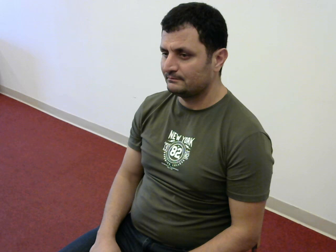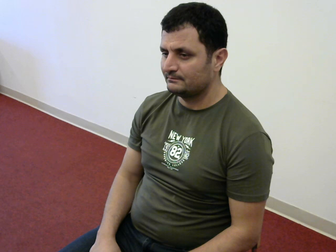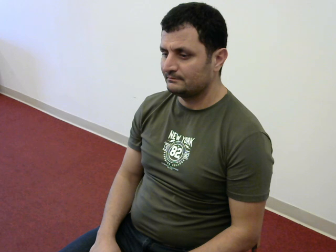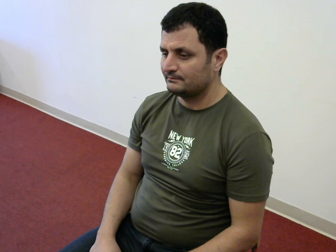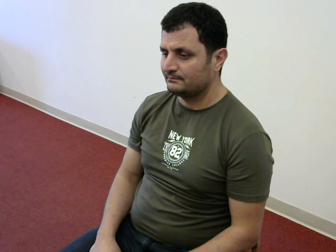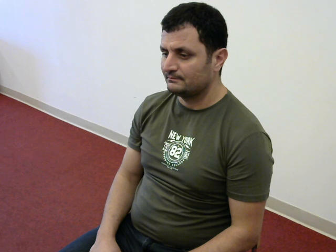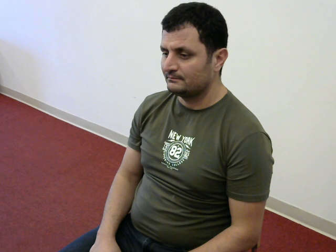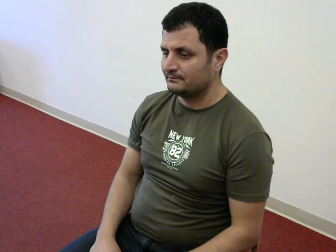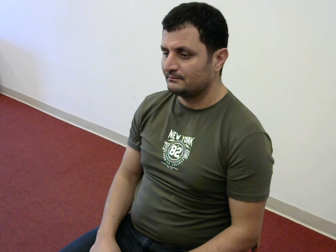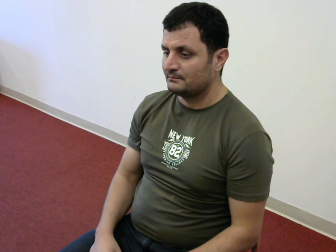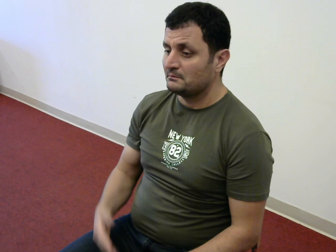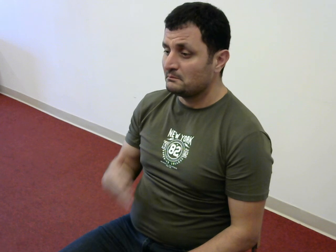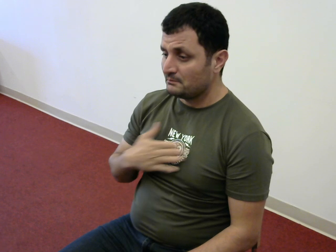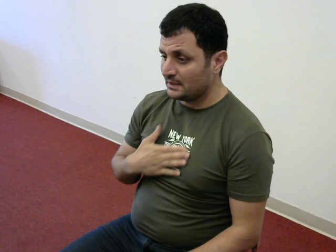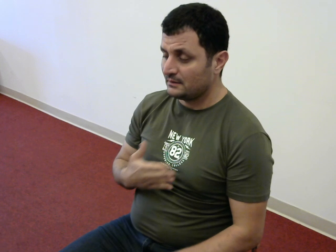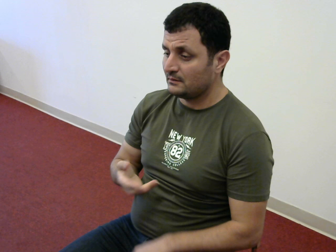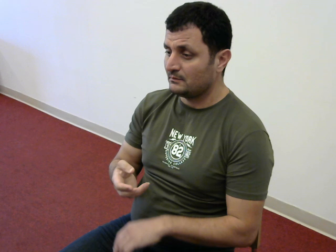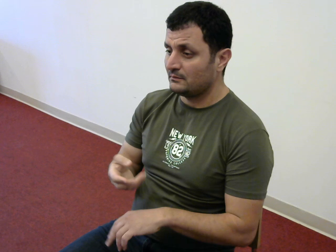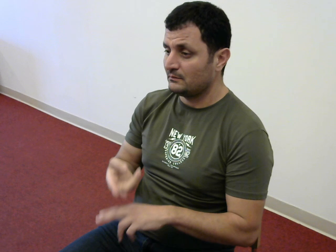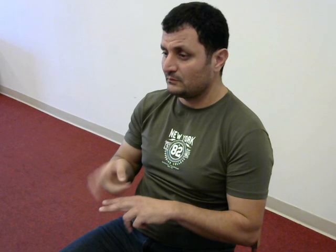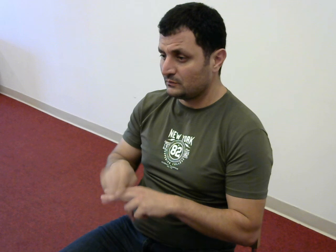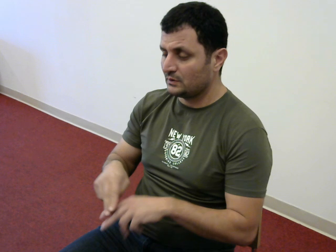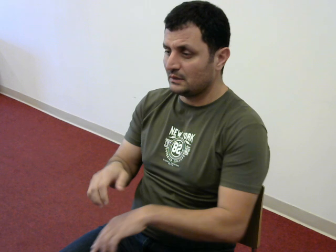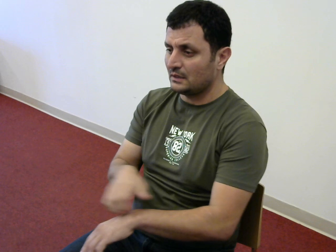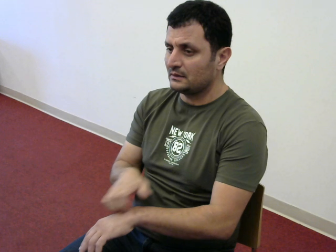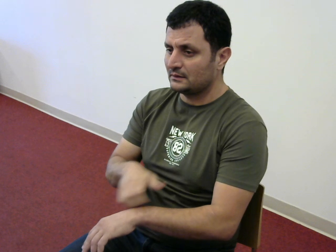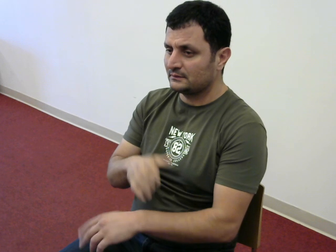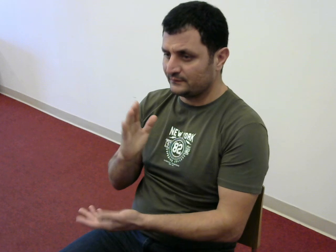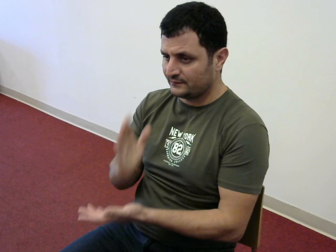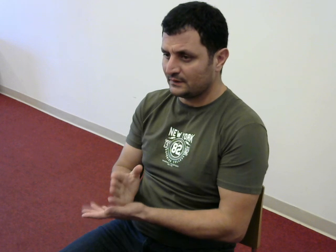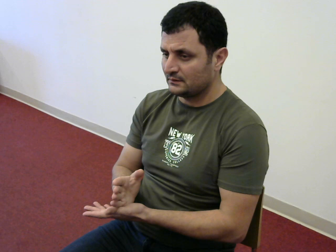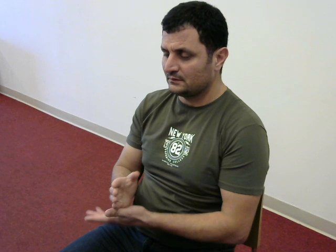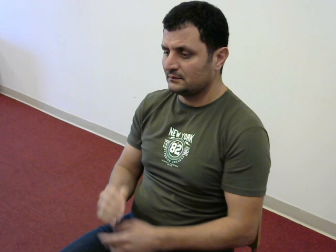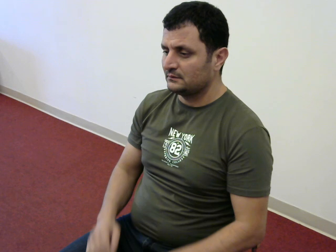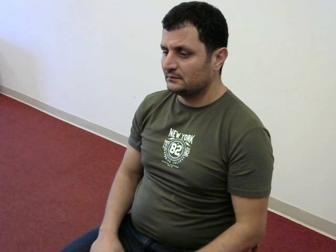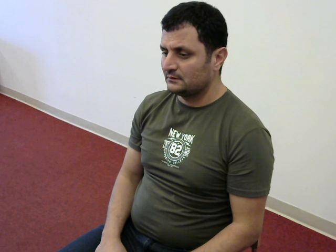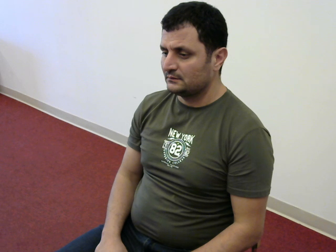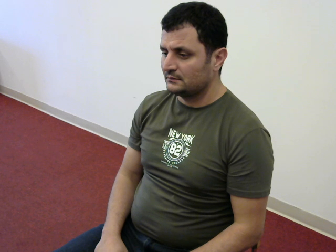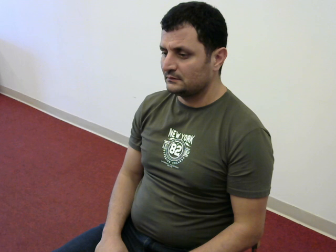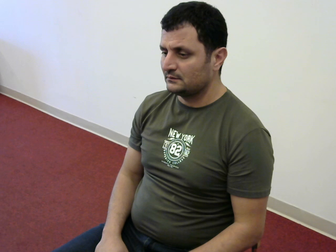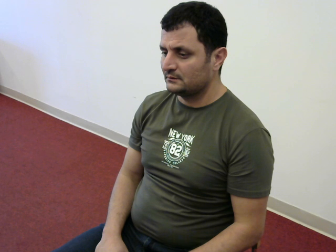Mənim buna alergiyam var